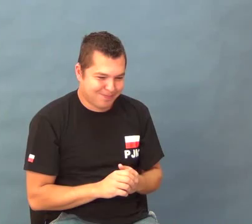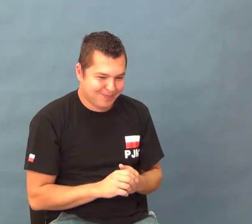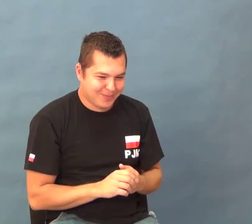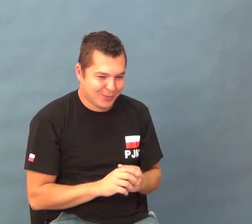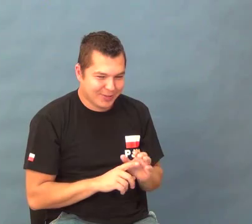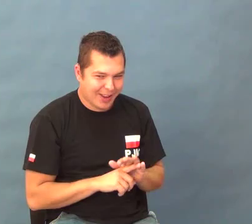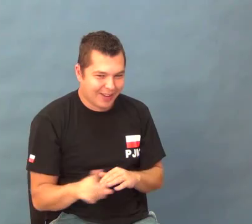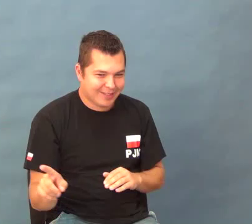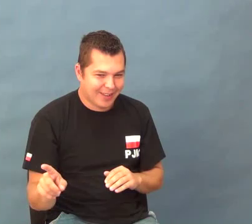Uciekają...